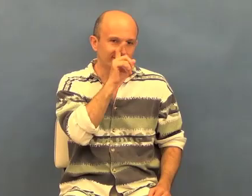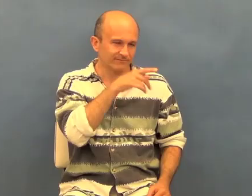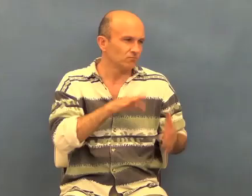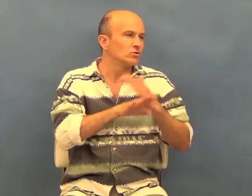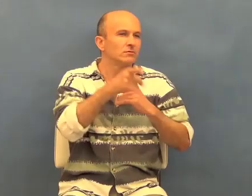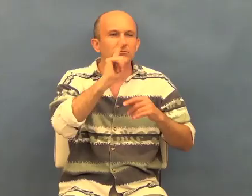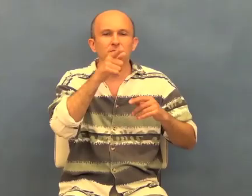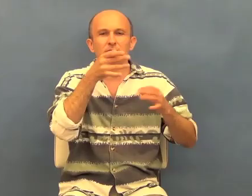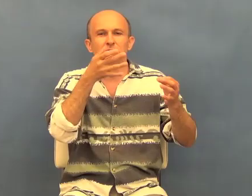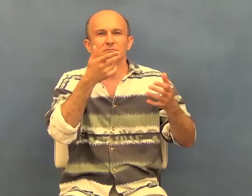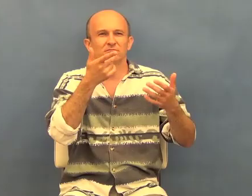No wiesz jak to jest teraz na wystawach